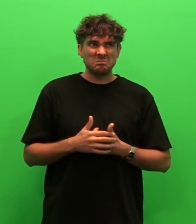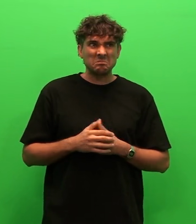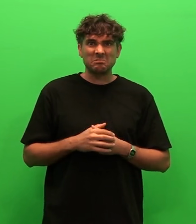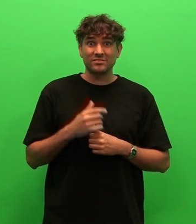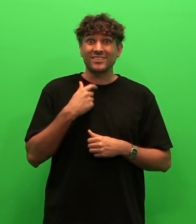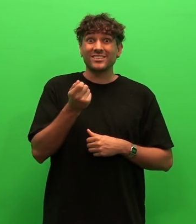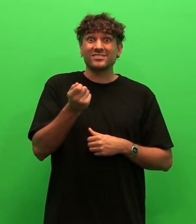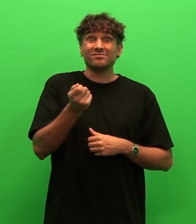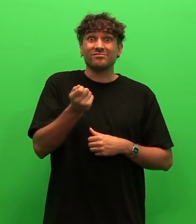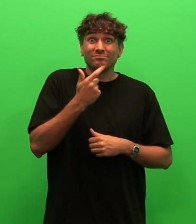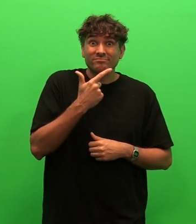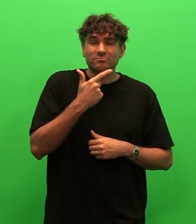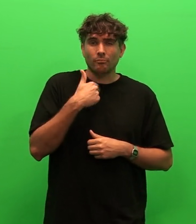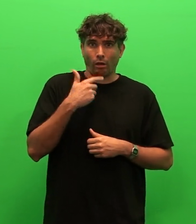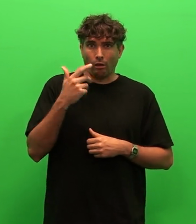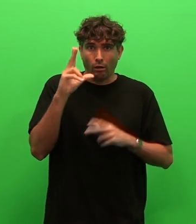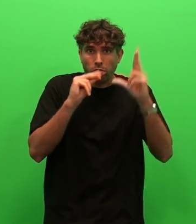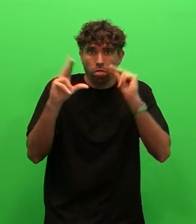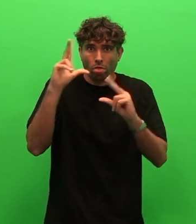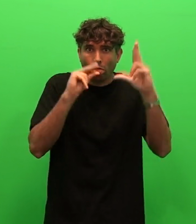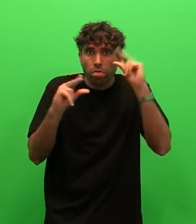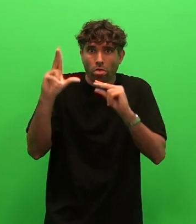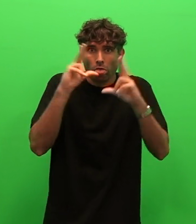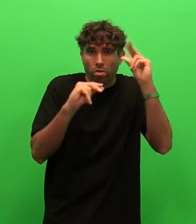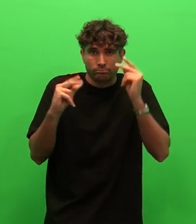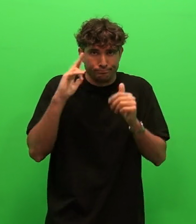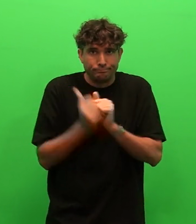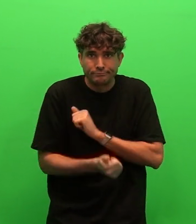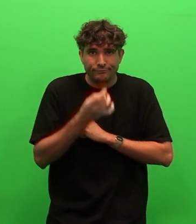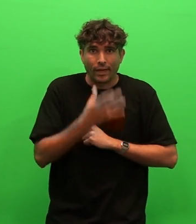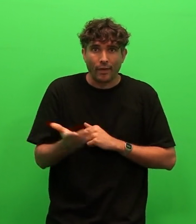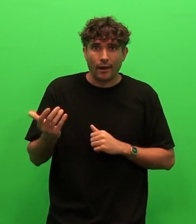És estrany, quan prenc la pastilla m'agafa molta son i m'adormo molt fàcilment.